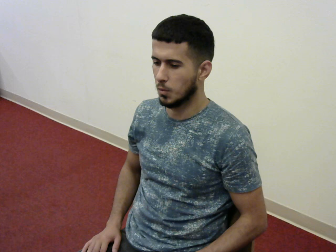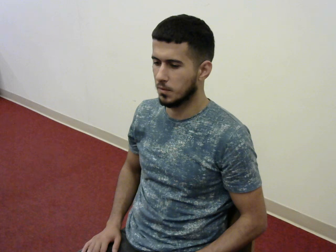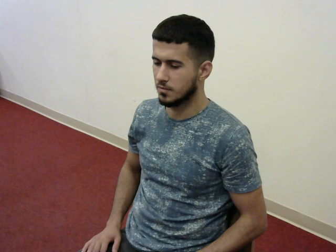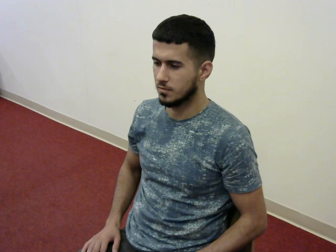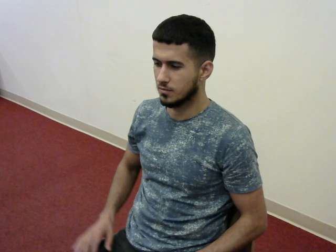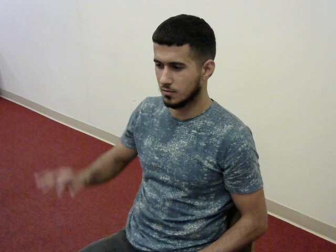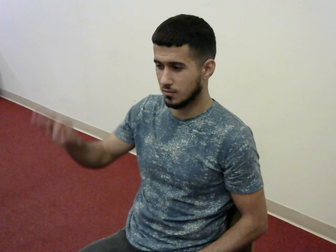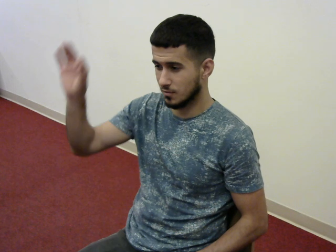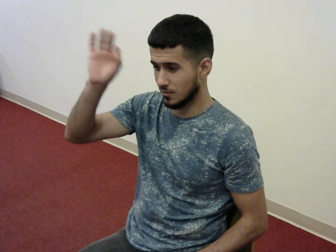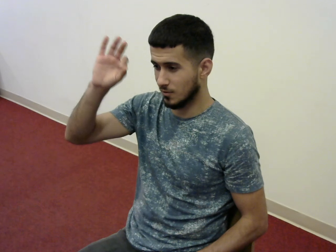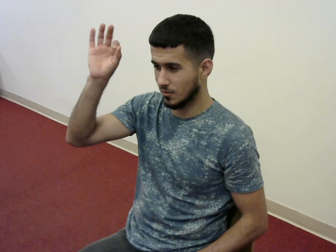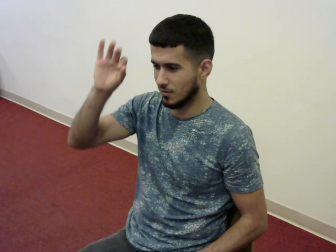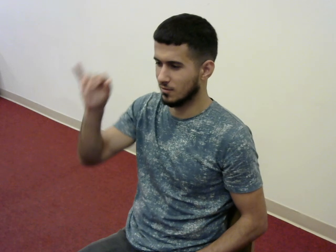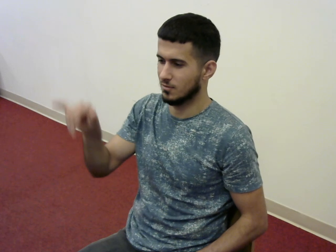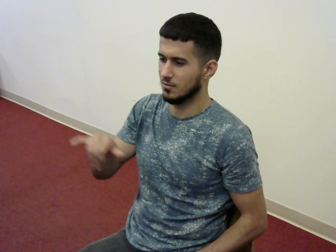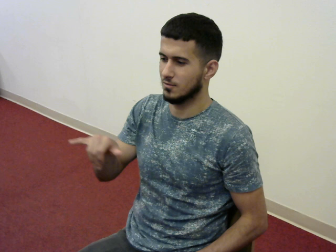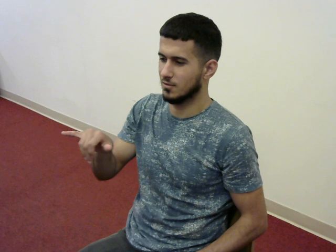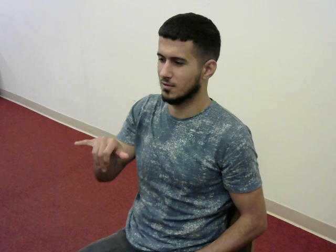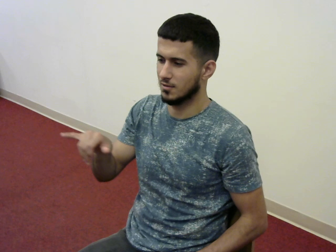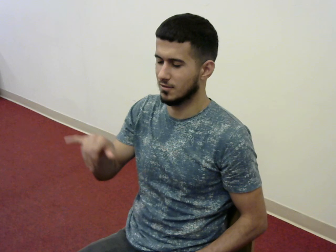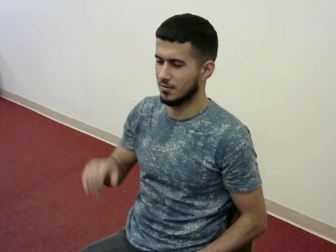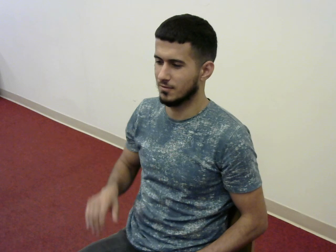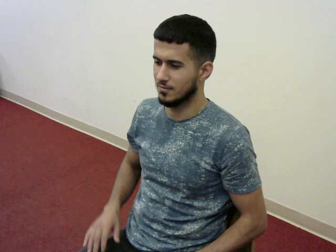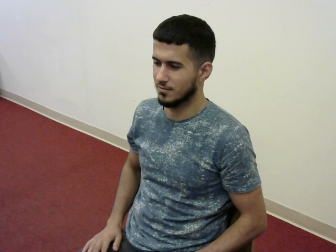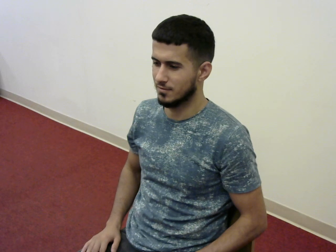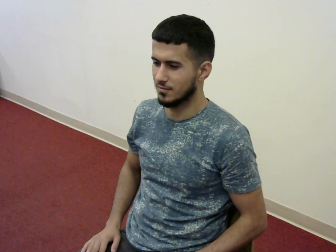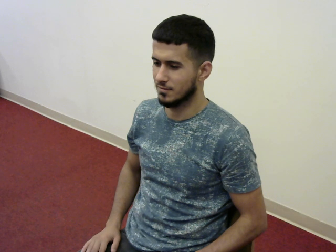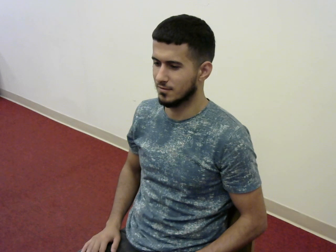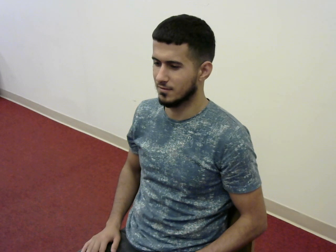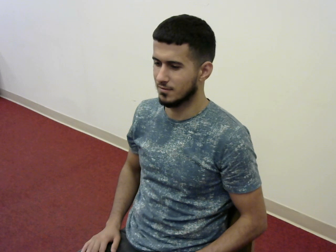Ayaqyolu hardadır?